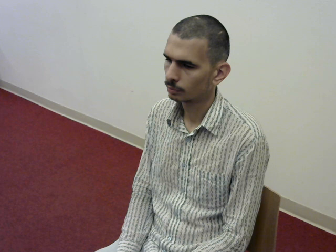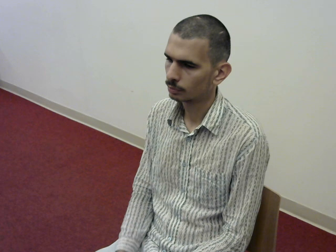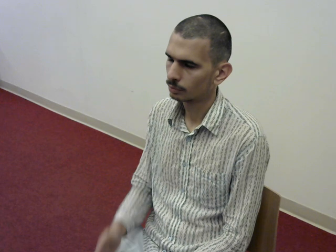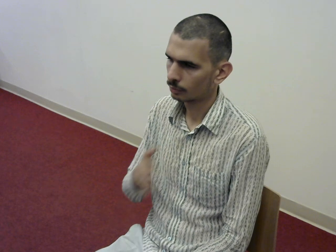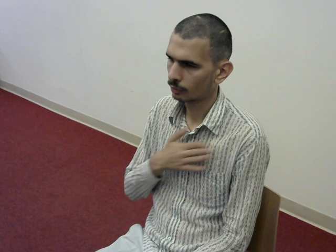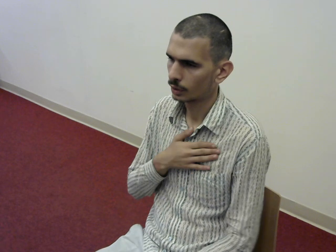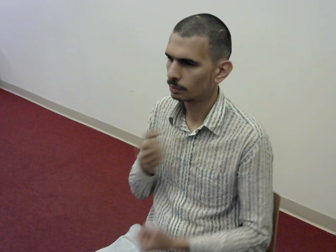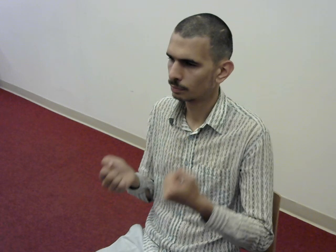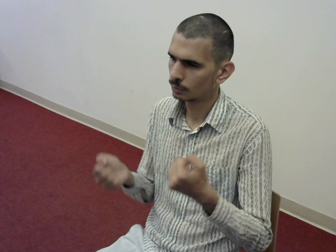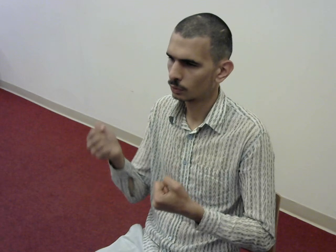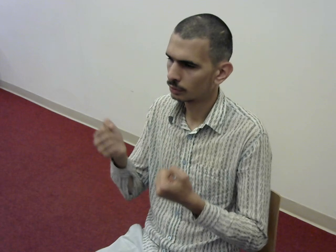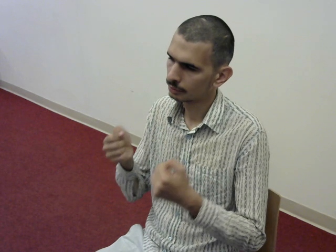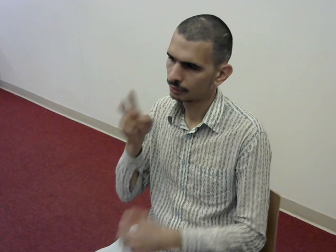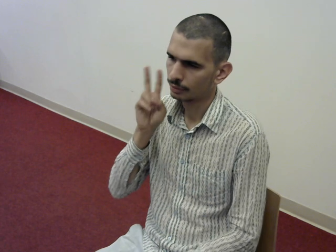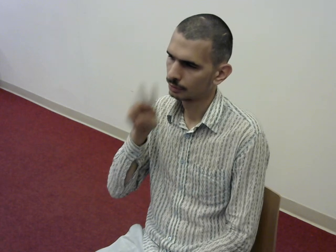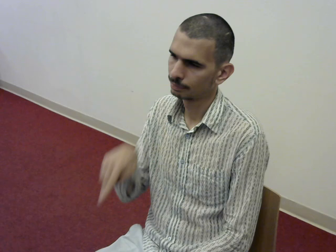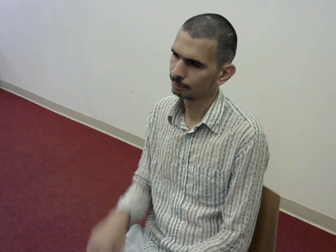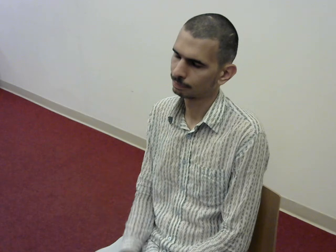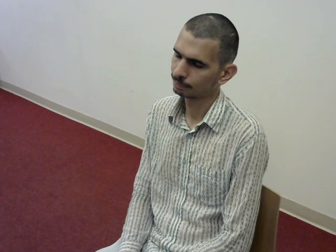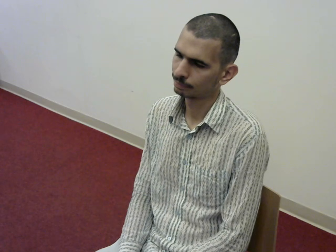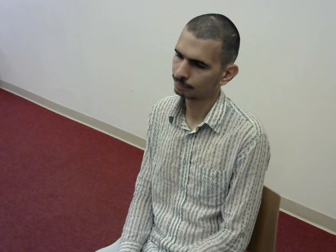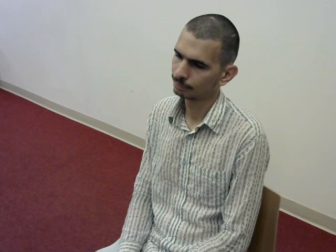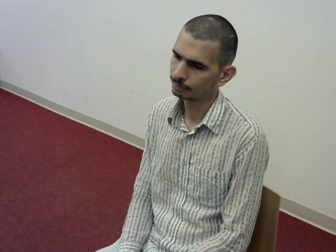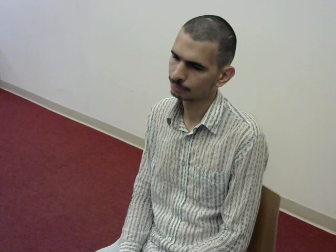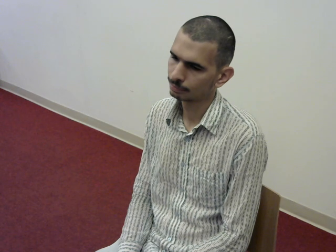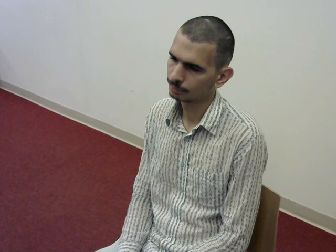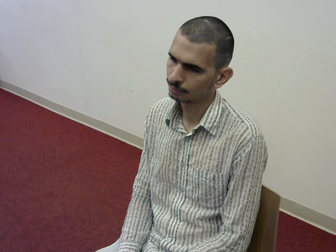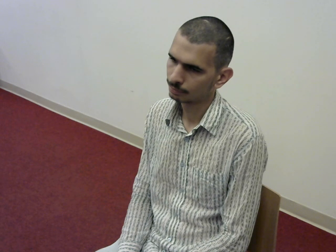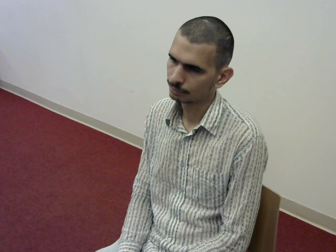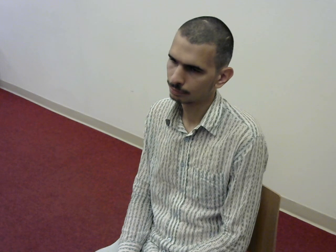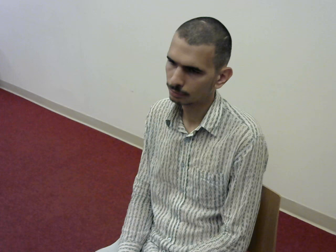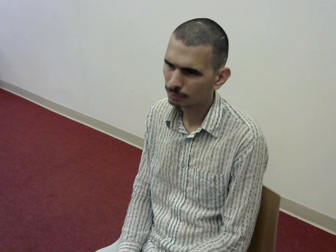Mən avtomobil sürə bilmirəm